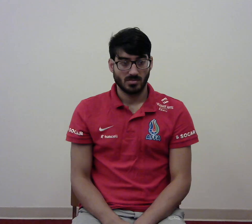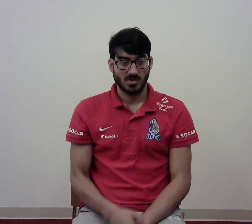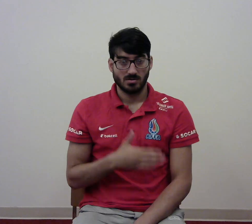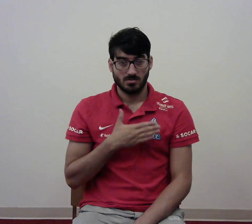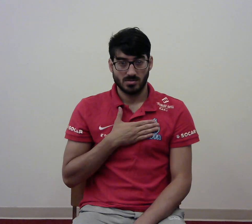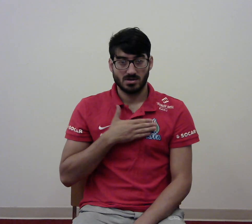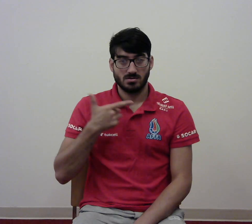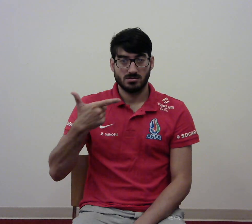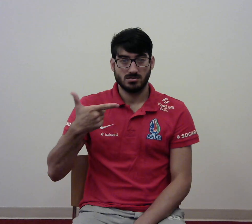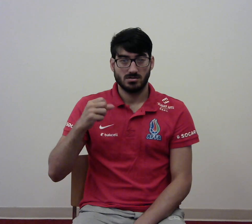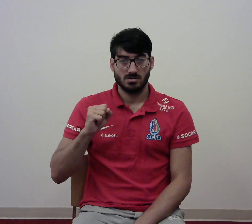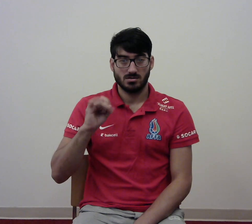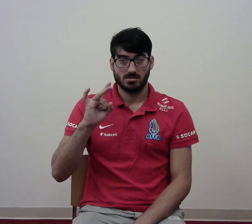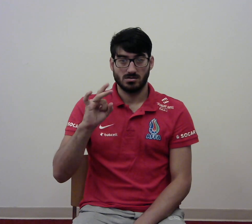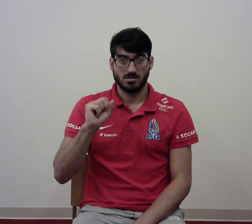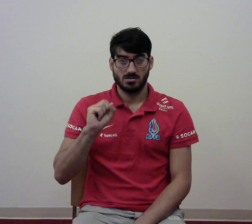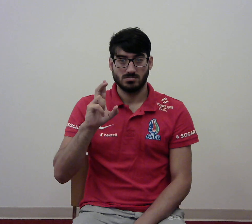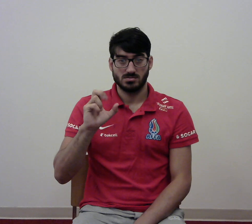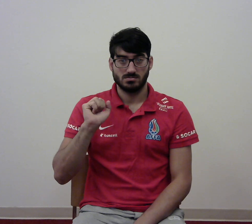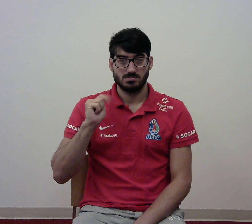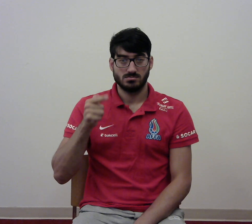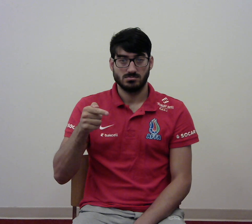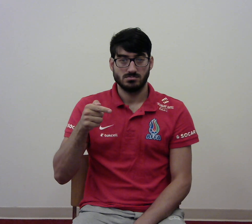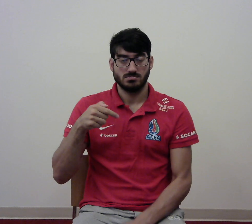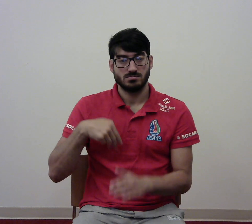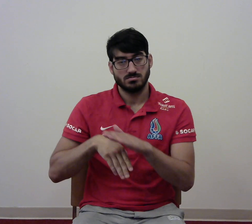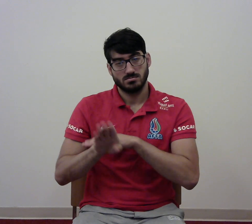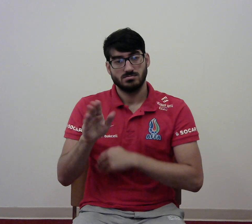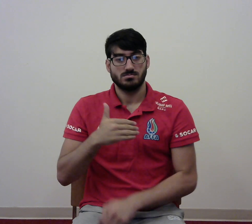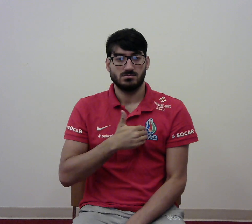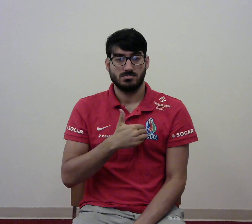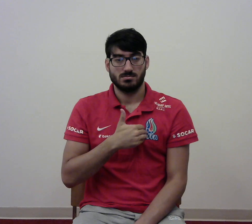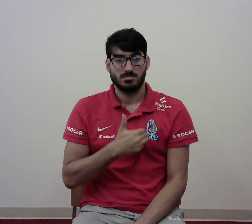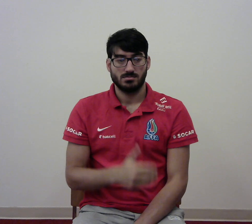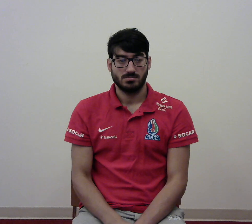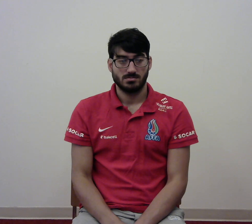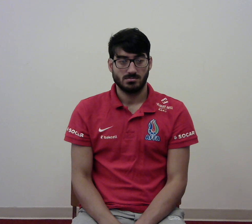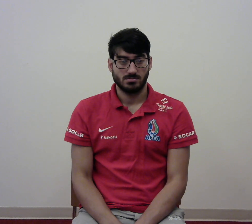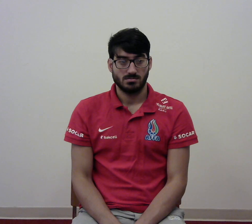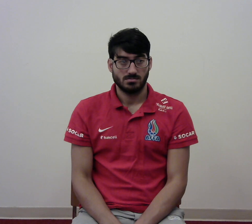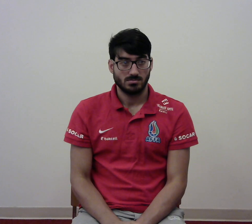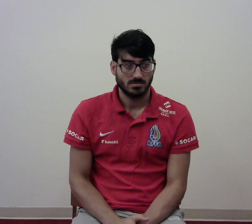Mən Qarabağa getmək istəyirəm